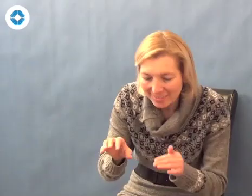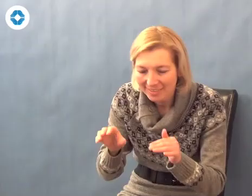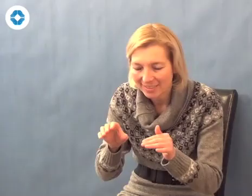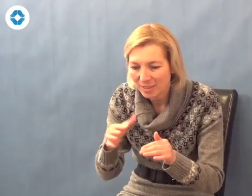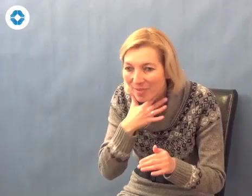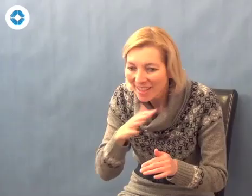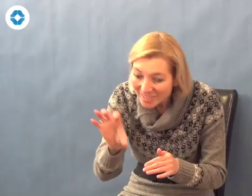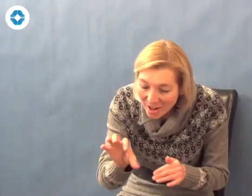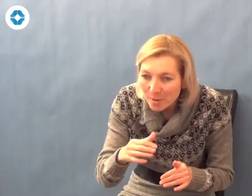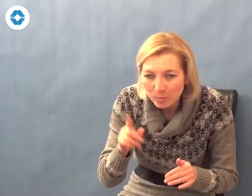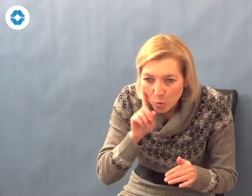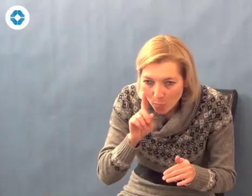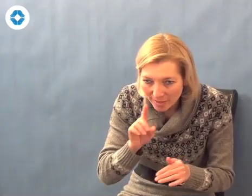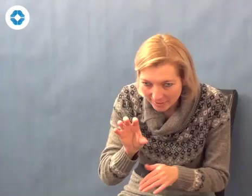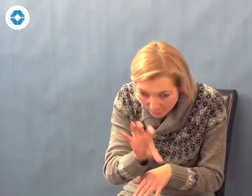Pies z chłopcem oglądają ten słoik.